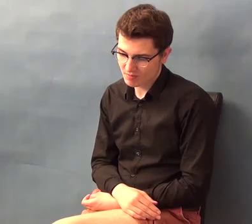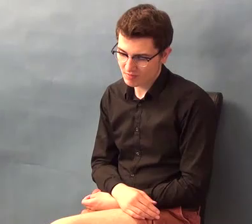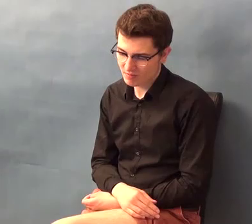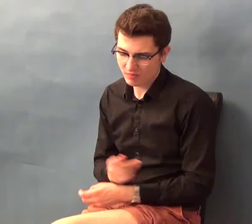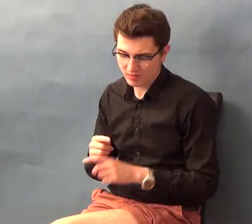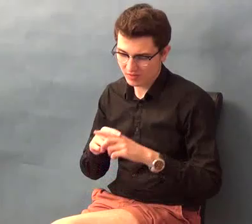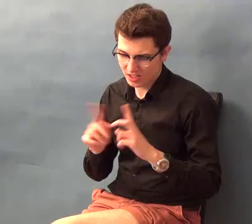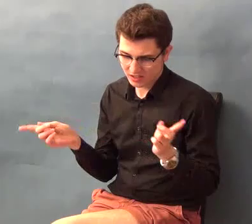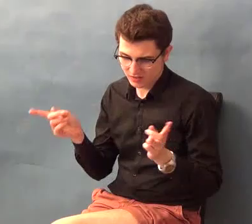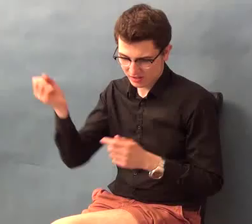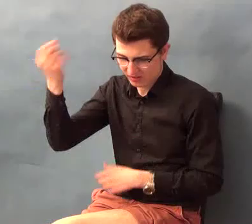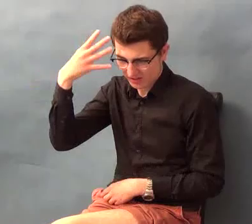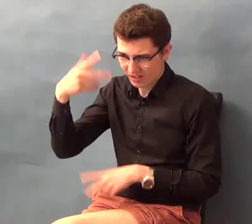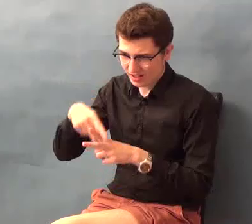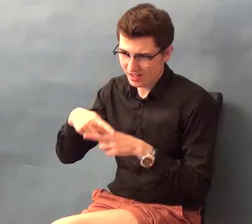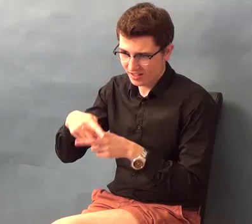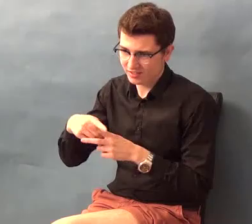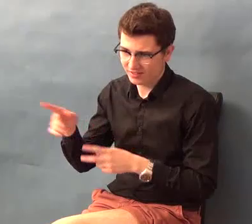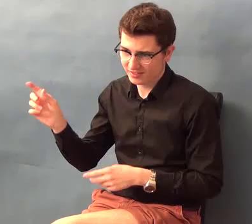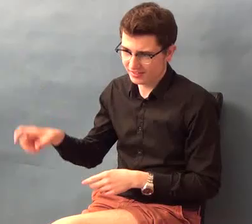Koń nie może brać prysznica.